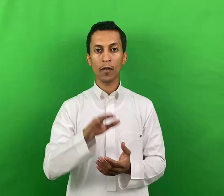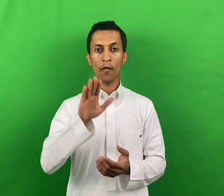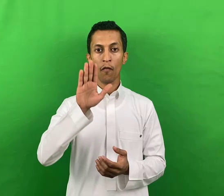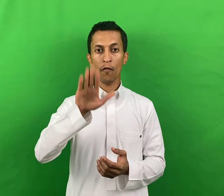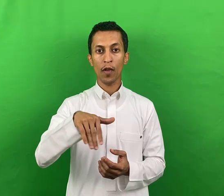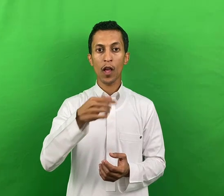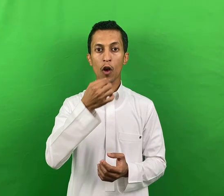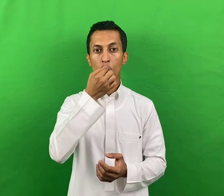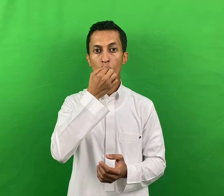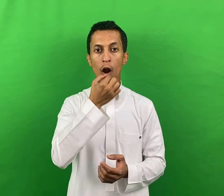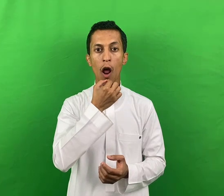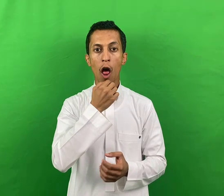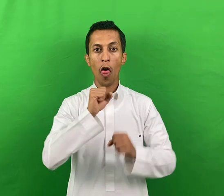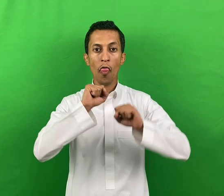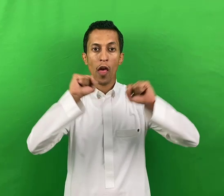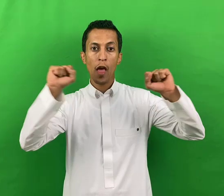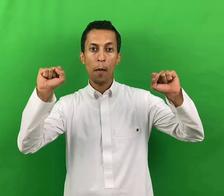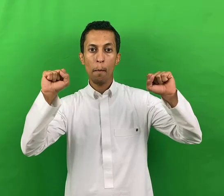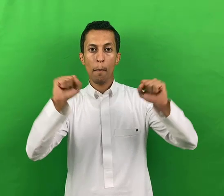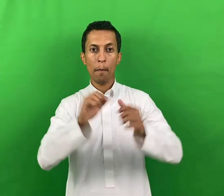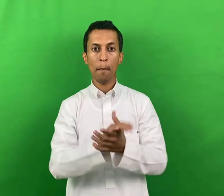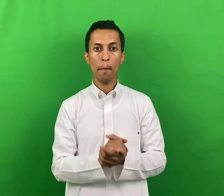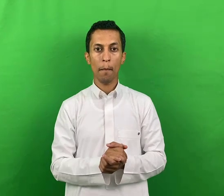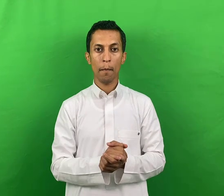في القرآن العظيم